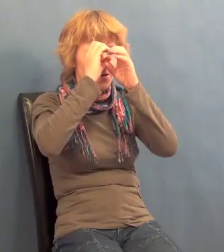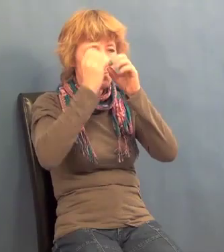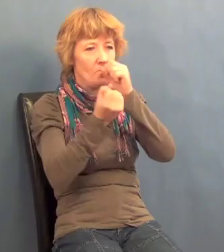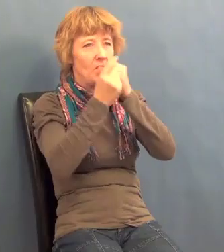I pojawia się.